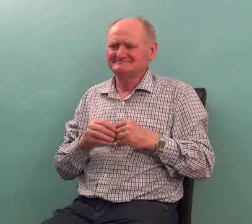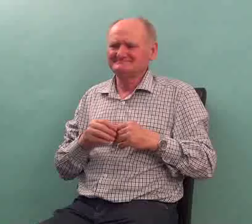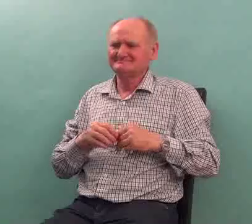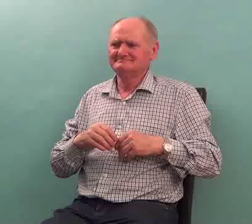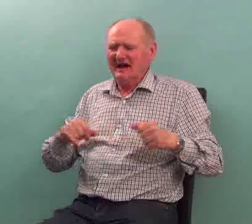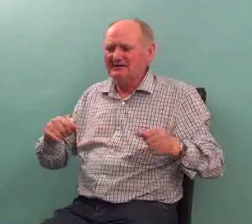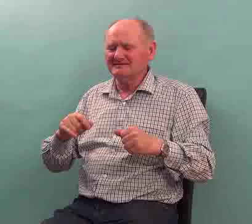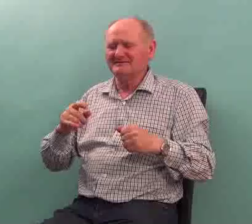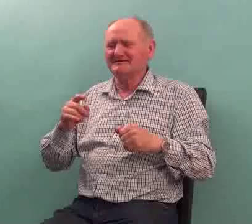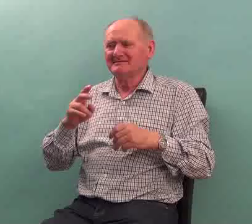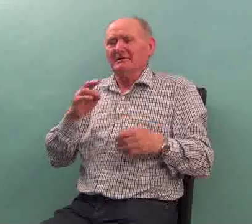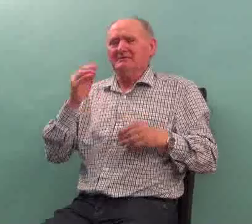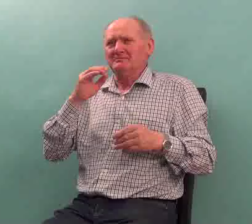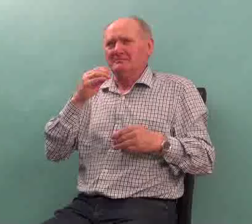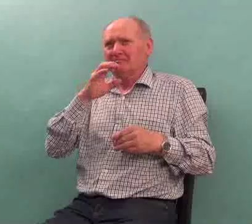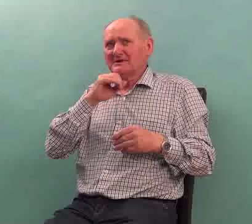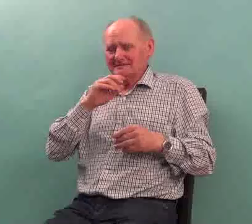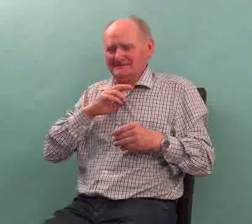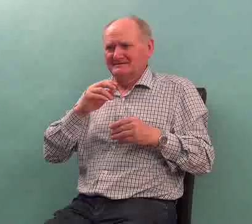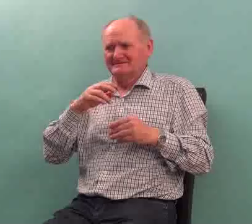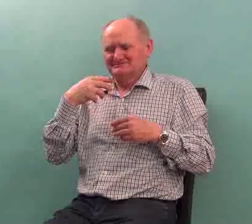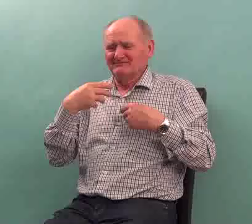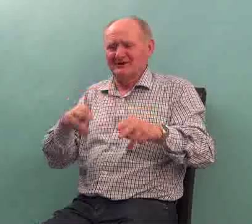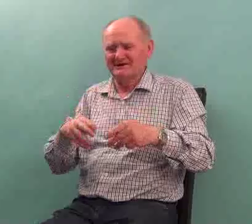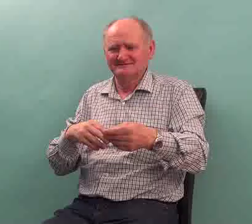Charlie Chaplin przestraszył się policjanta i zwraca pieniądze.